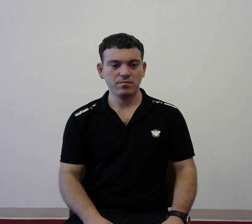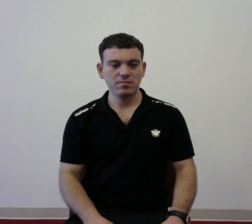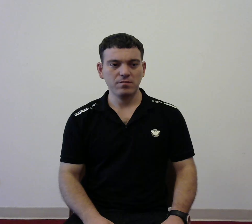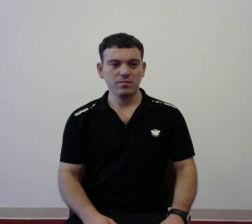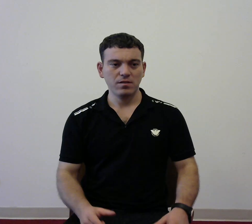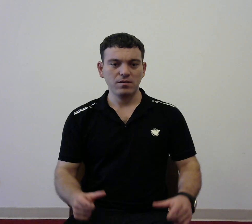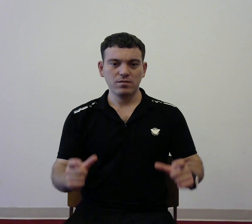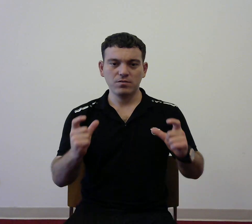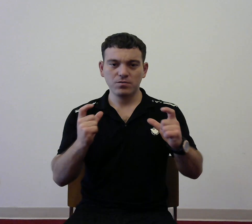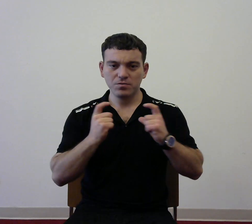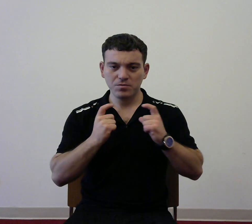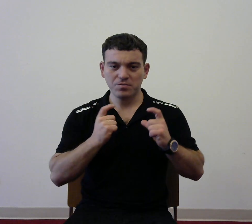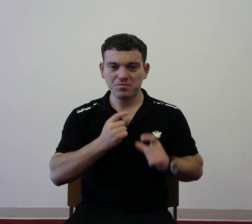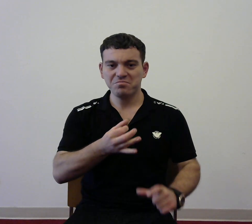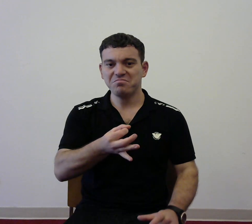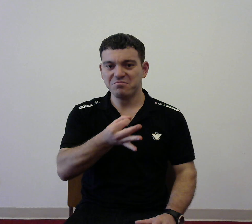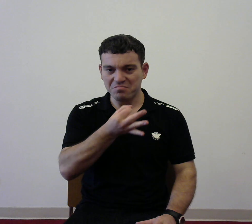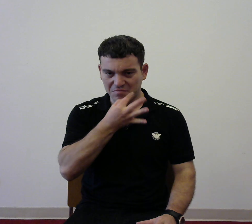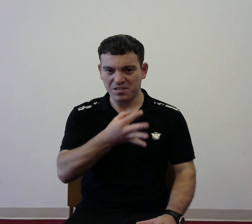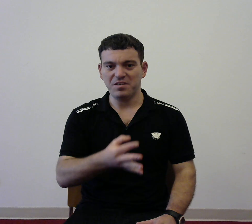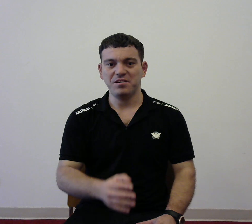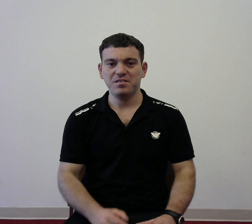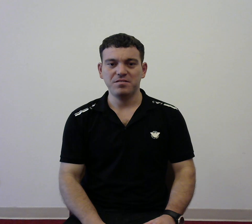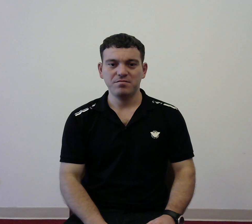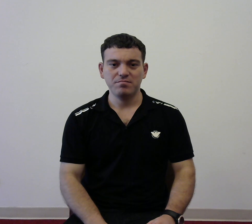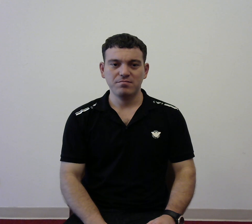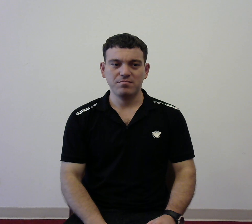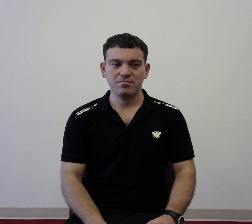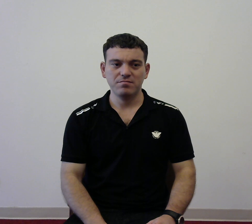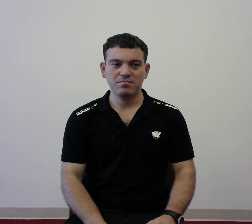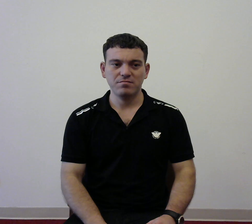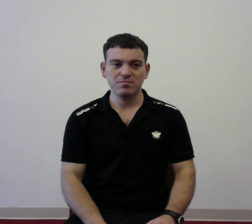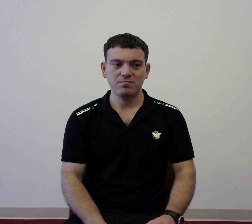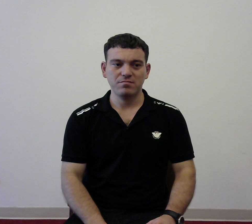Köynəyim xoşuna gəlir?